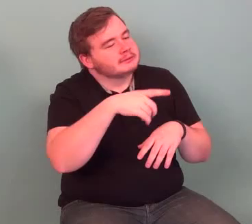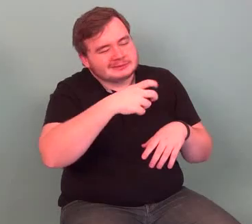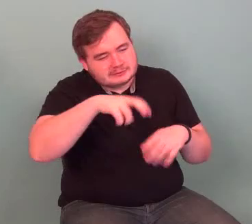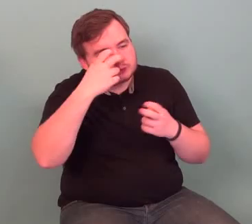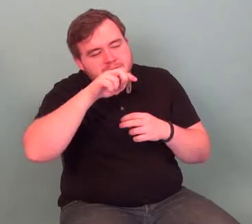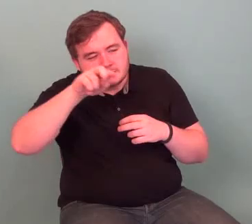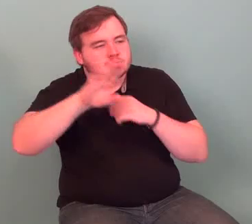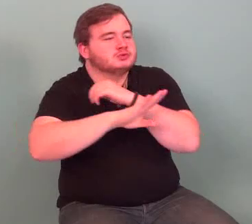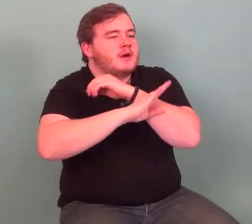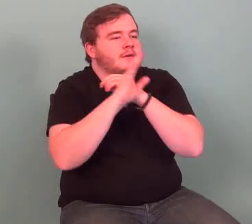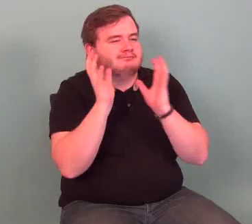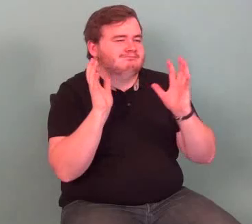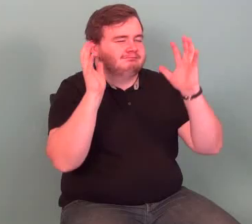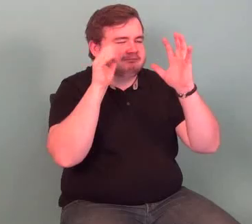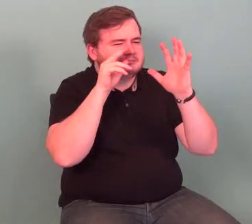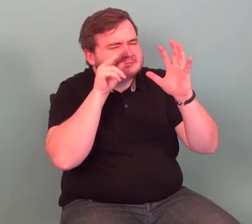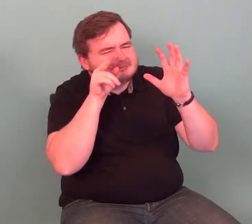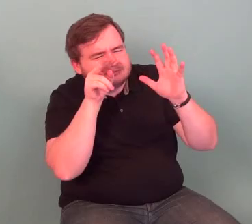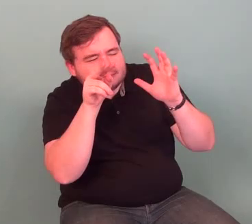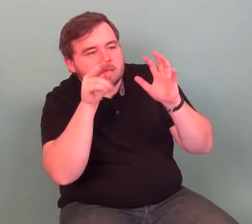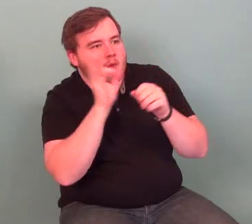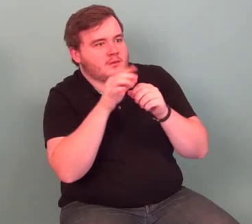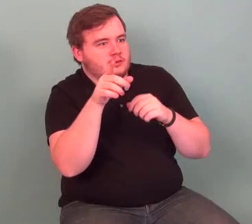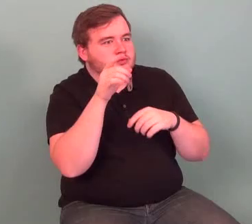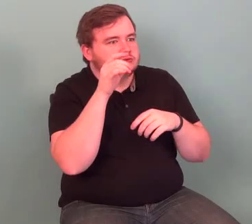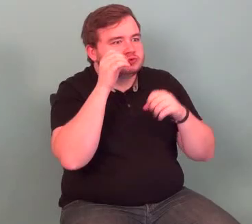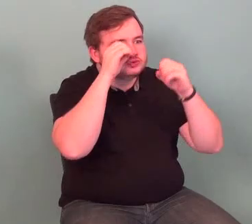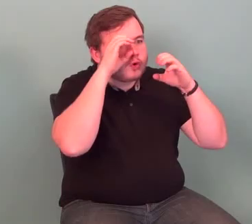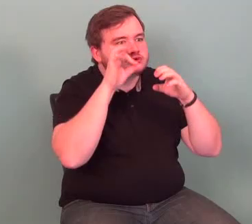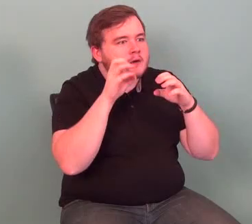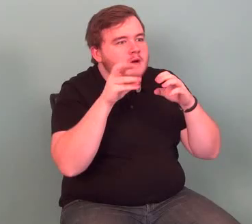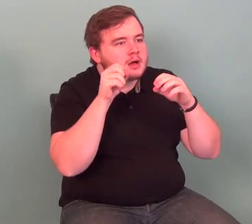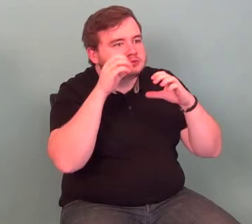Idzie do drzewa, rozgląda się i akurat zauważa sowę.